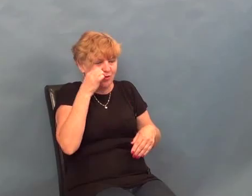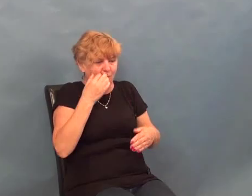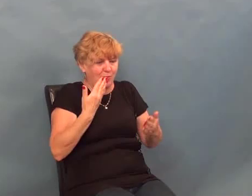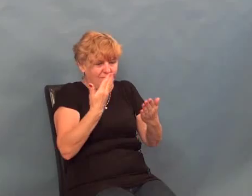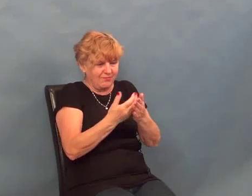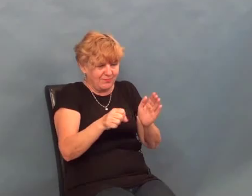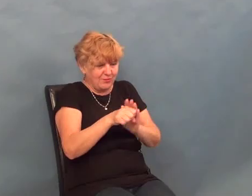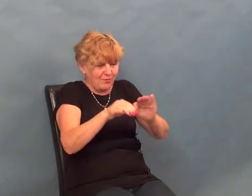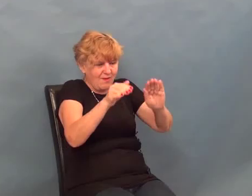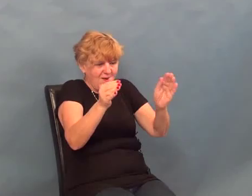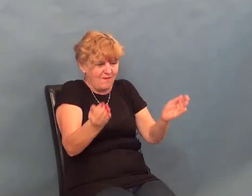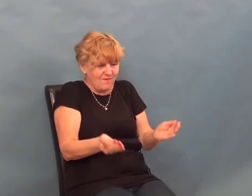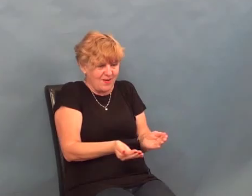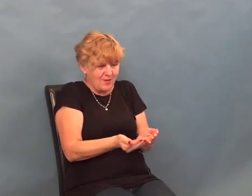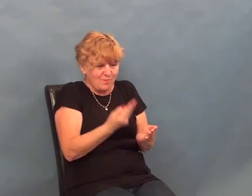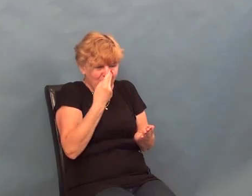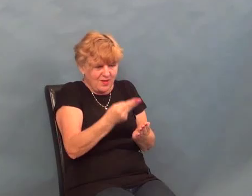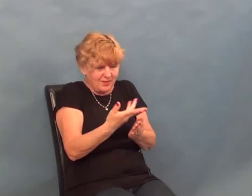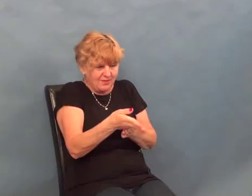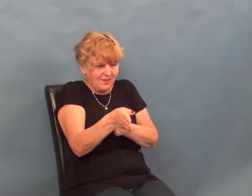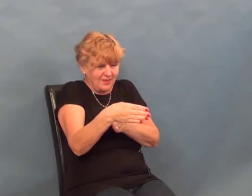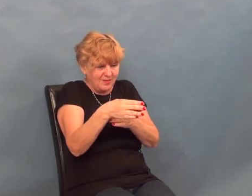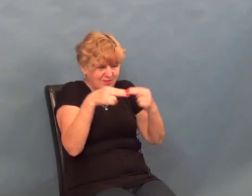Kot podchodzi blisko do akwarium i patrzy na rybę.